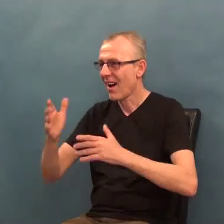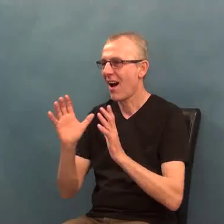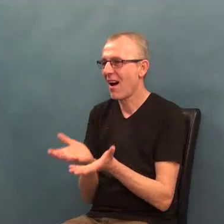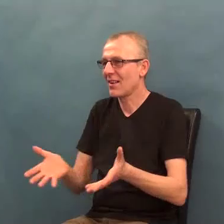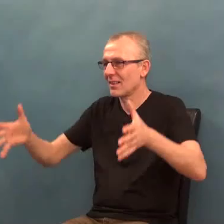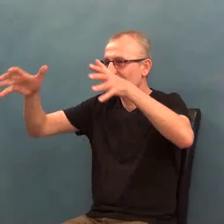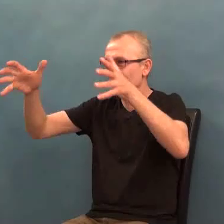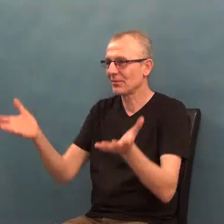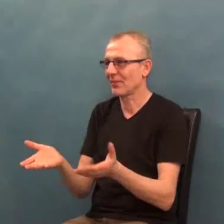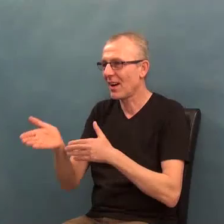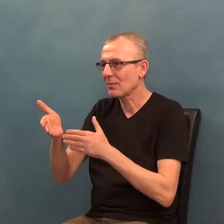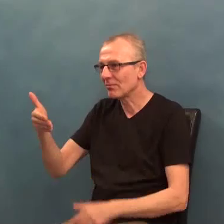W kulistym akwarium pływa ryba.